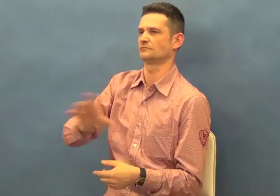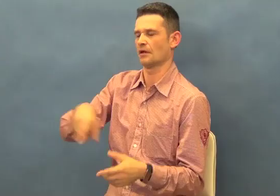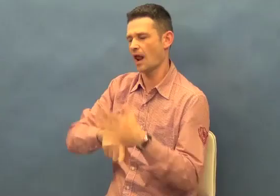Nie wolno.